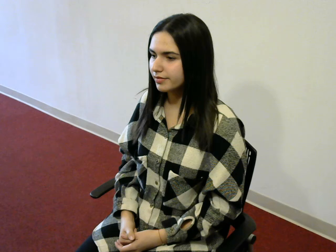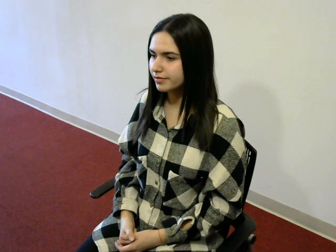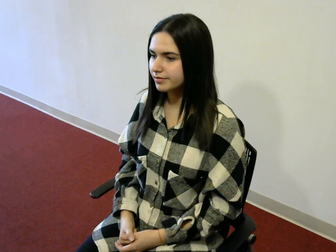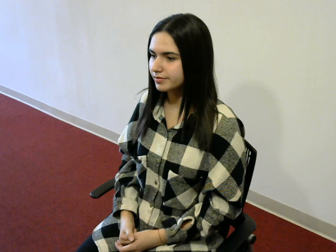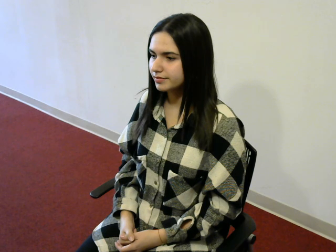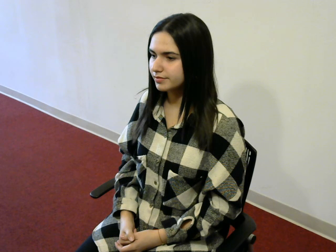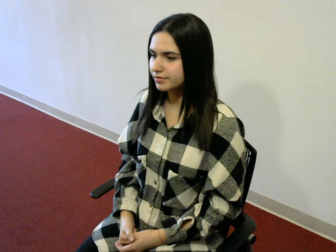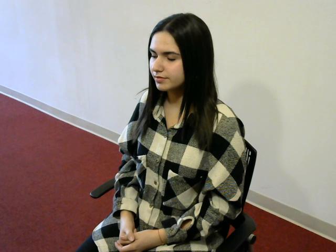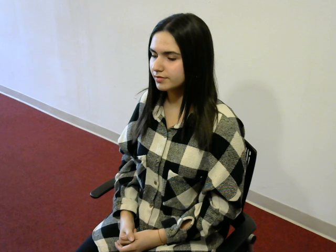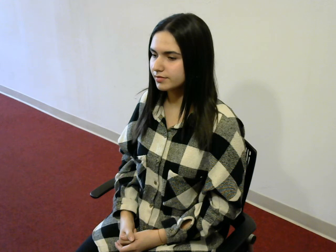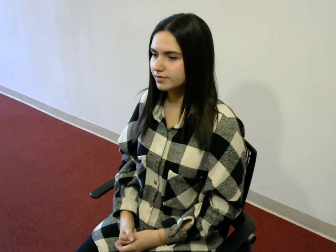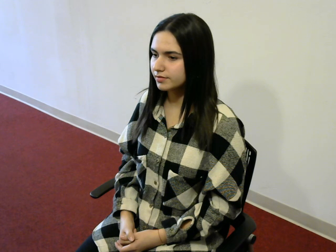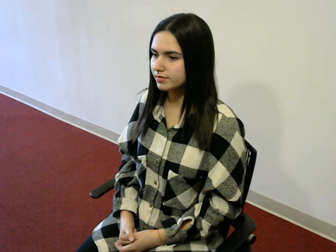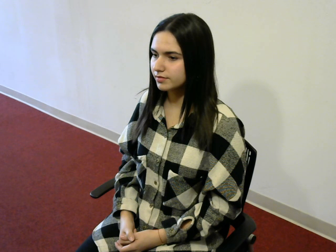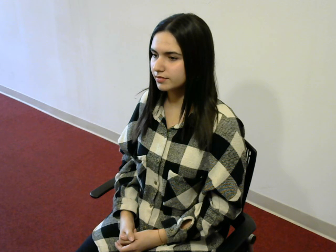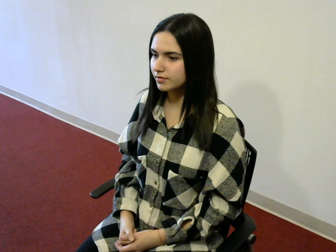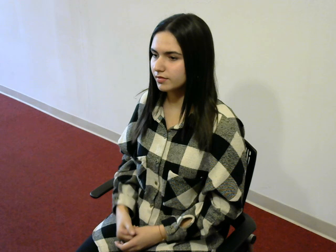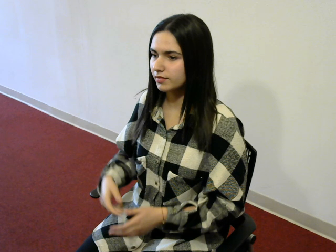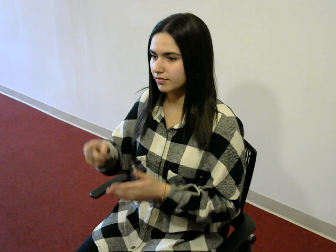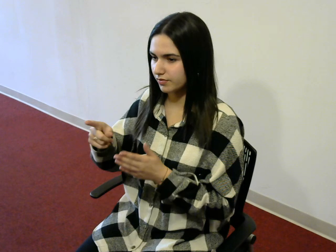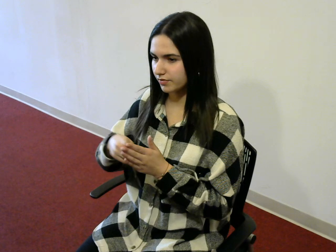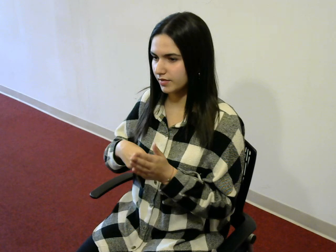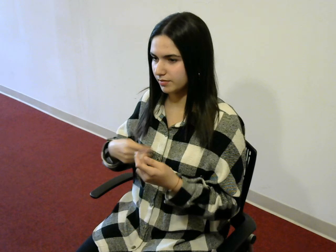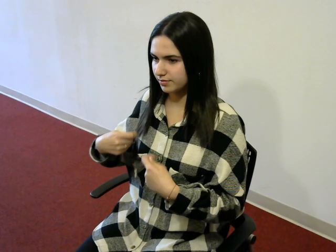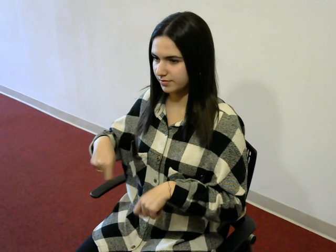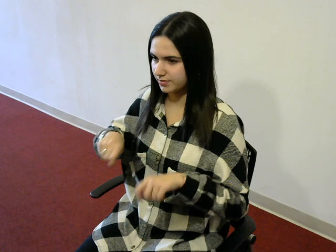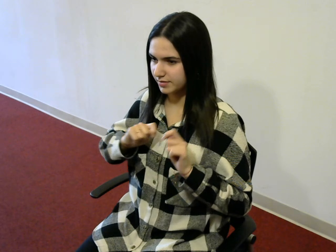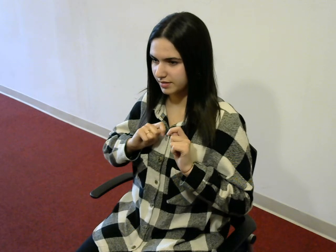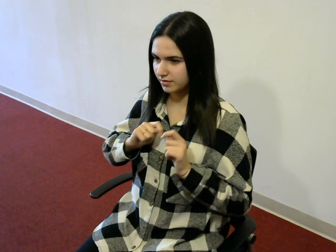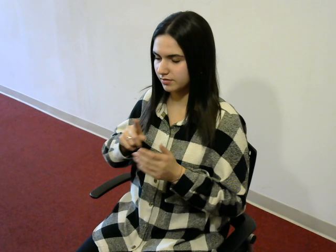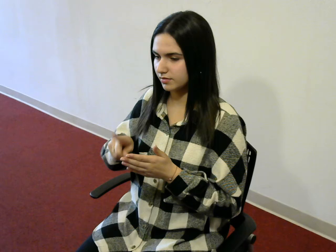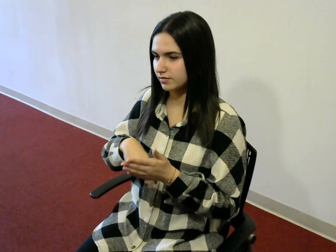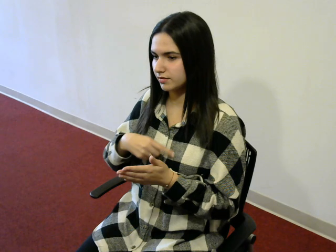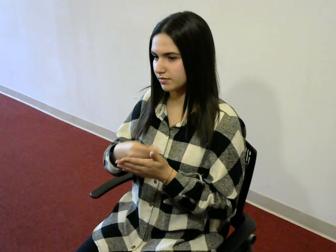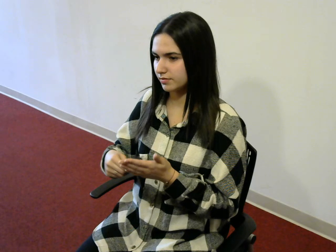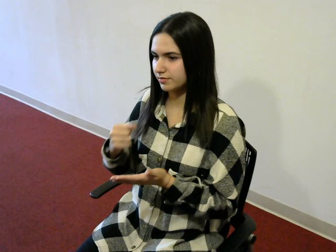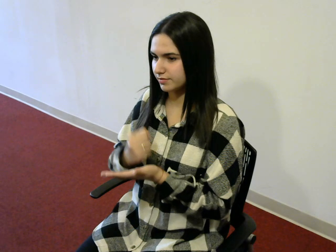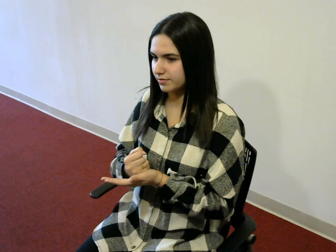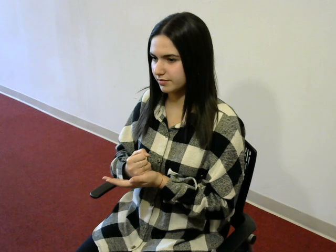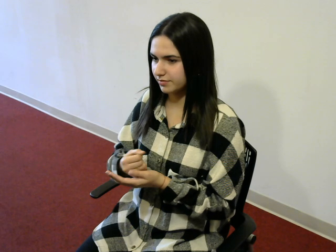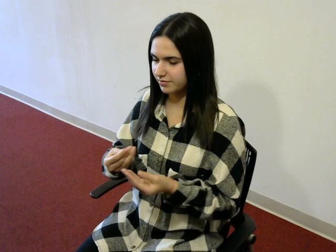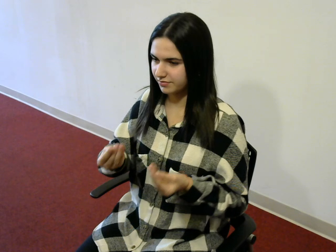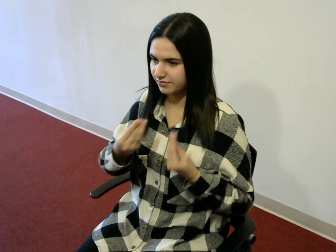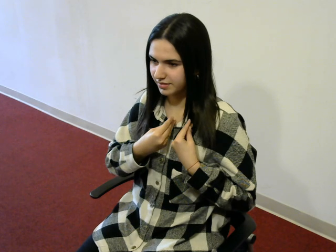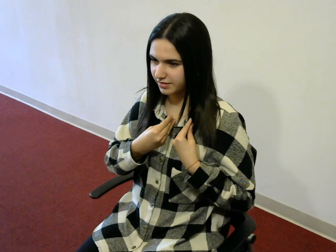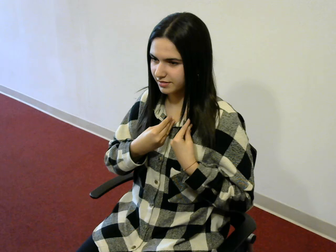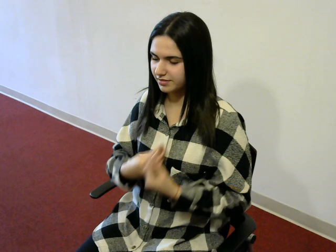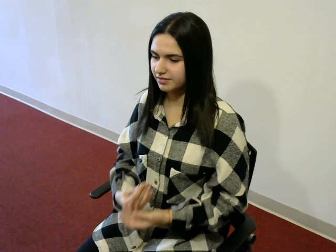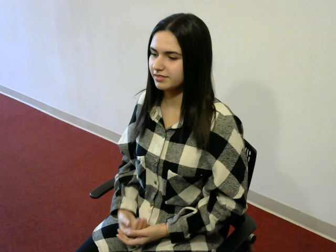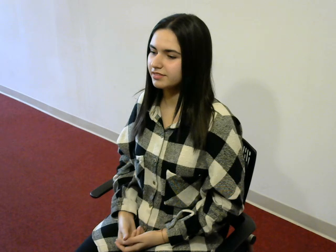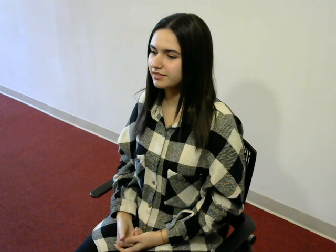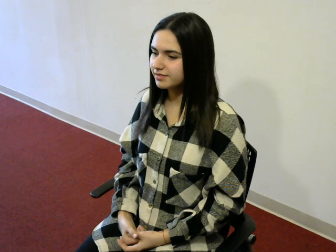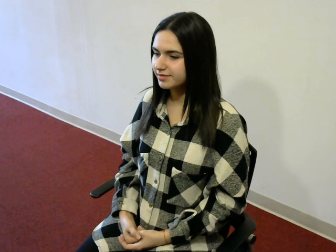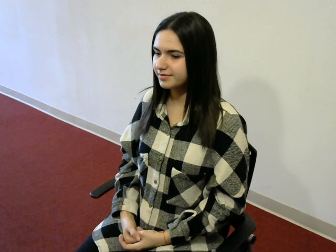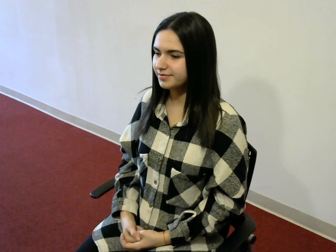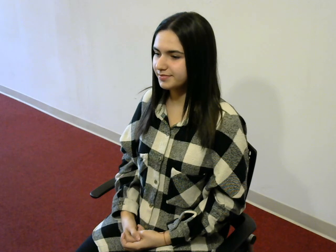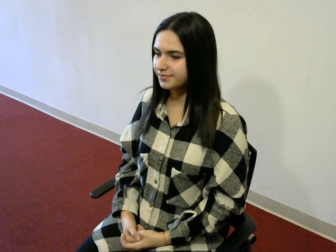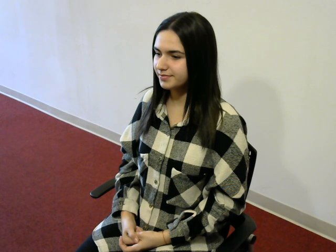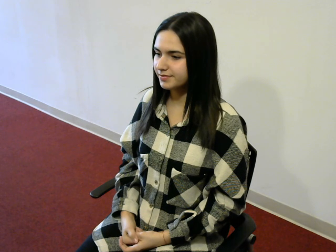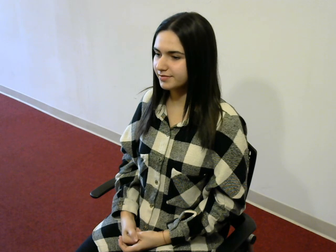Etibarnamə notariusda verilir